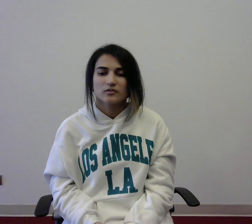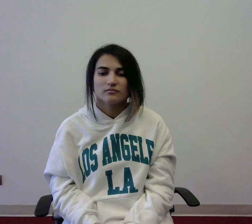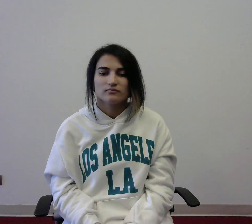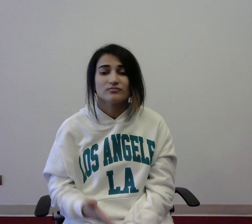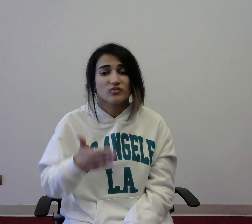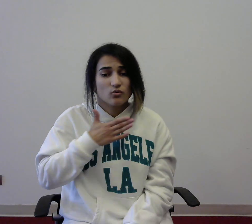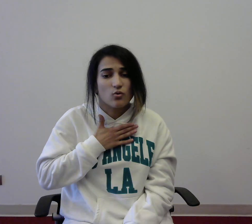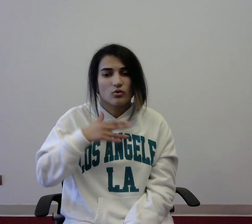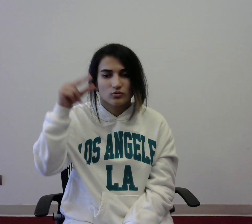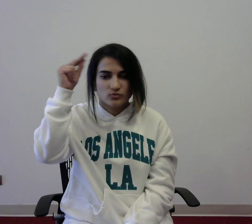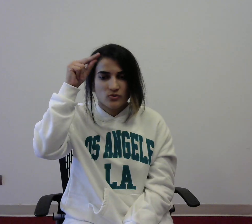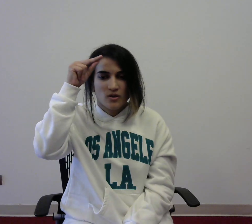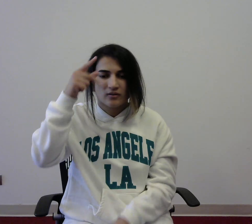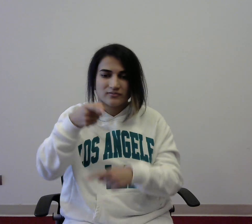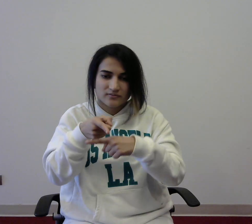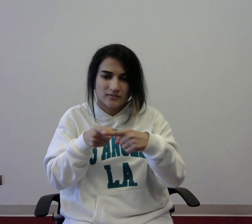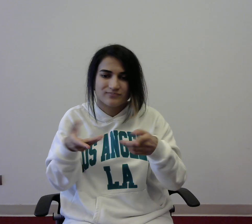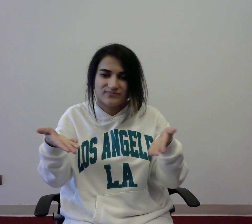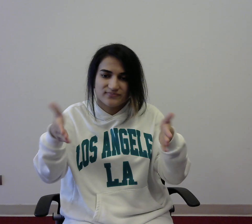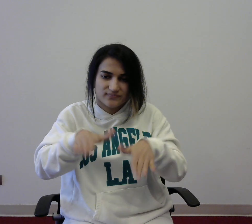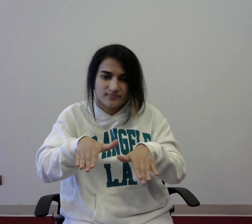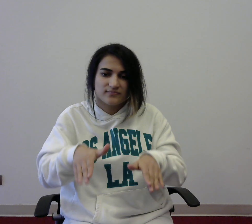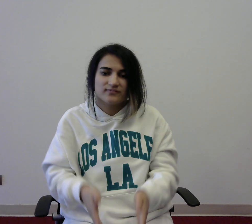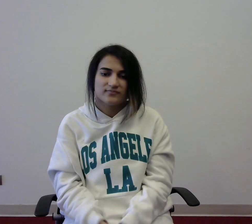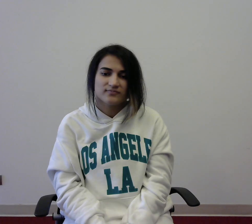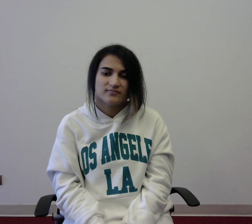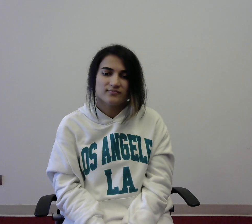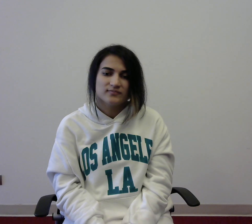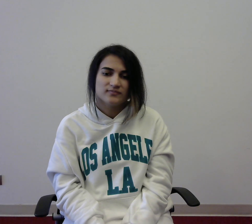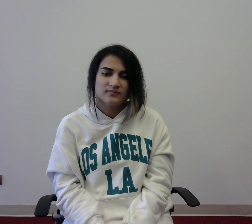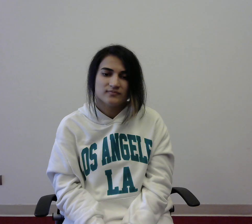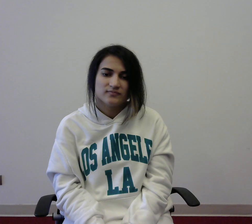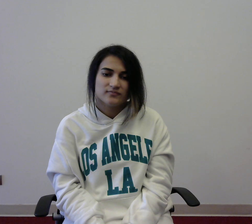Mənim təhsilim yarımçıq qalıb